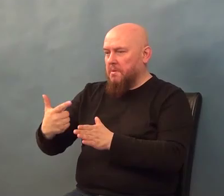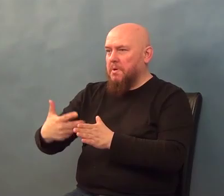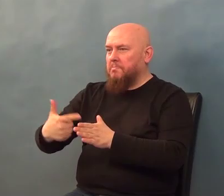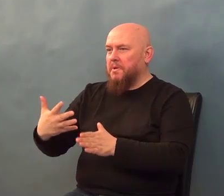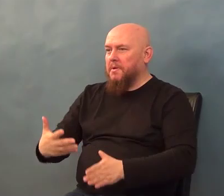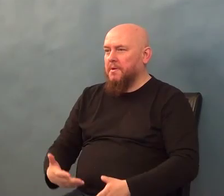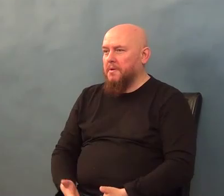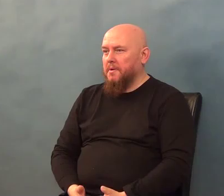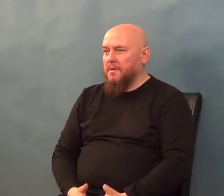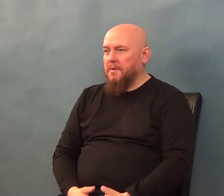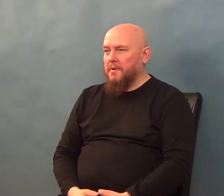Potem nic nie mam, jestem wolny.